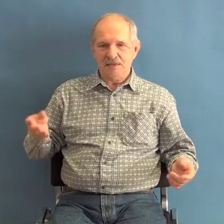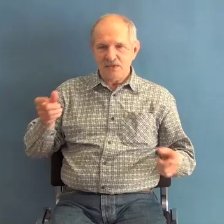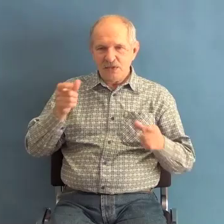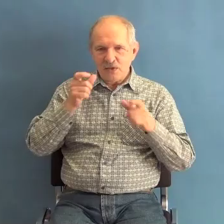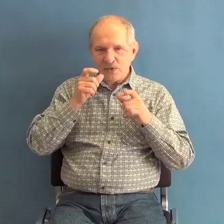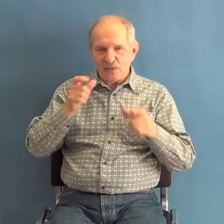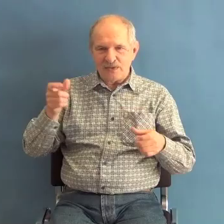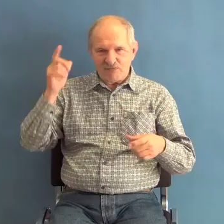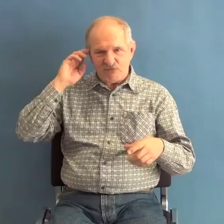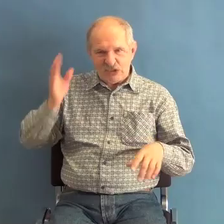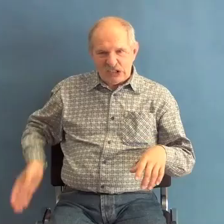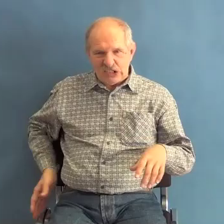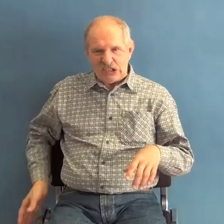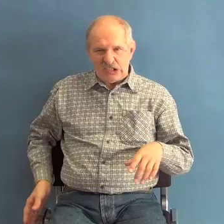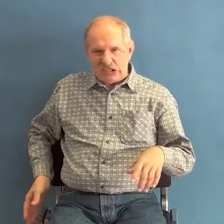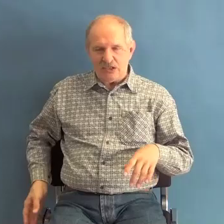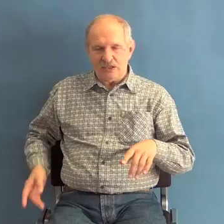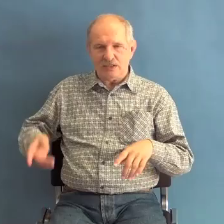Głośno słychać piłowanie.